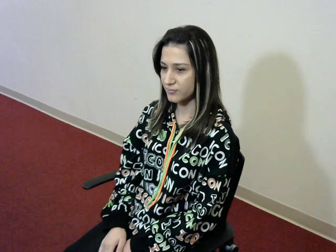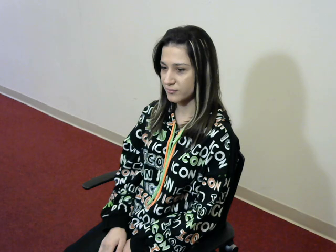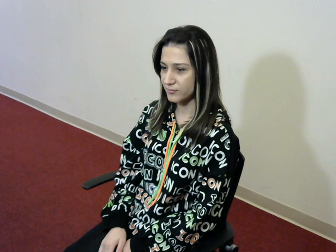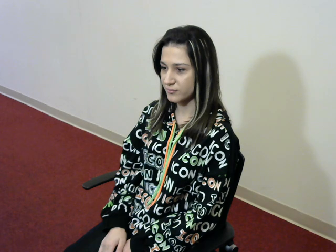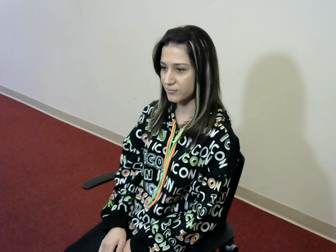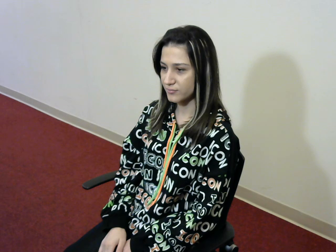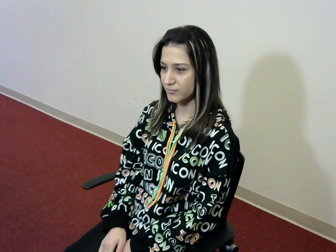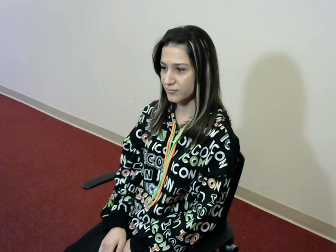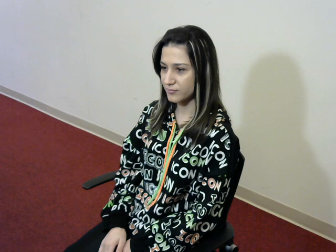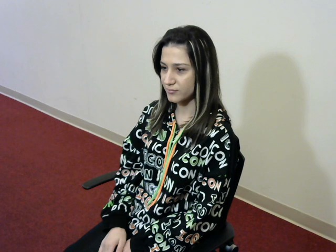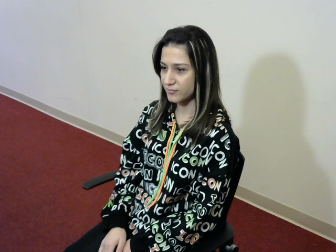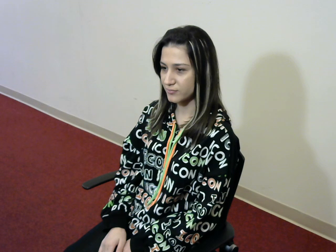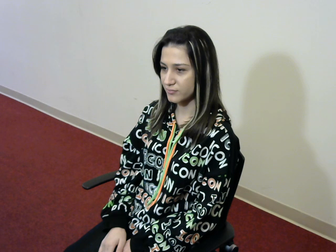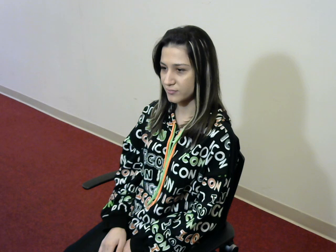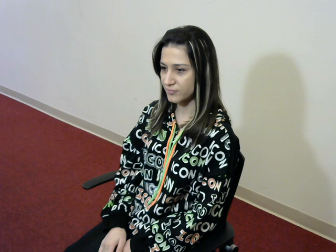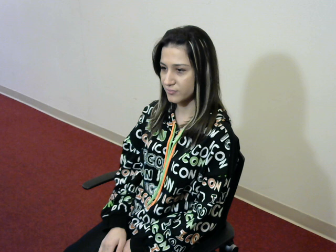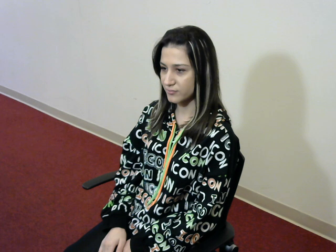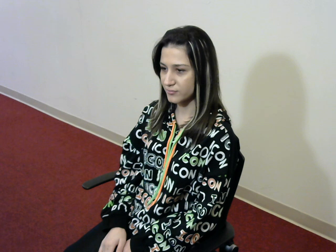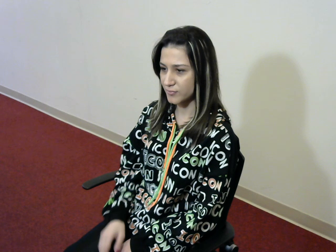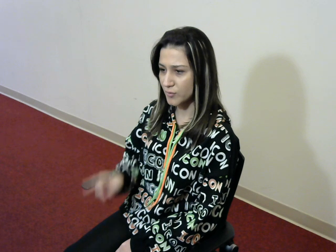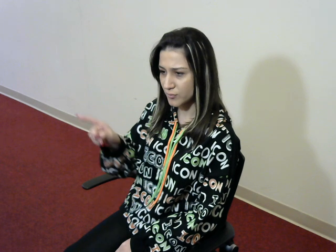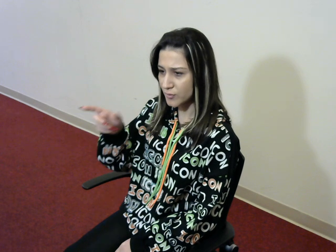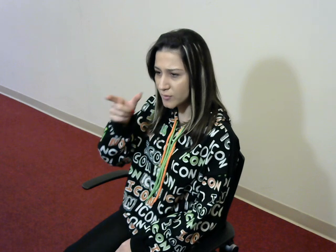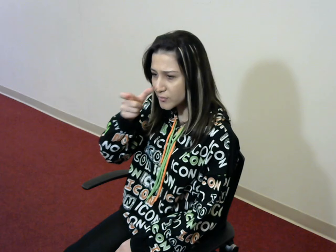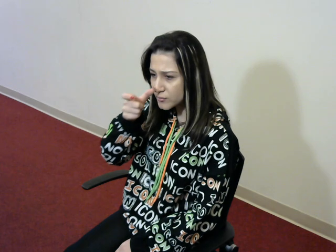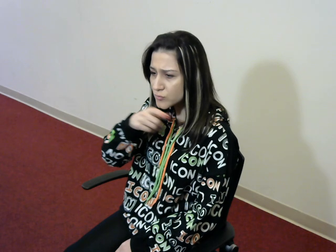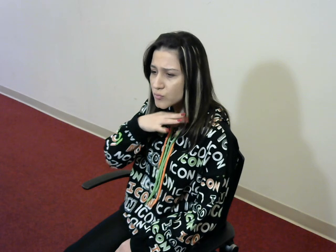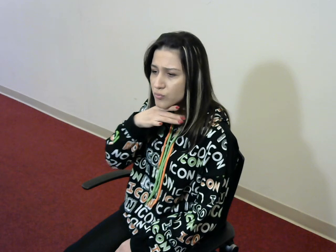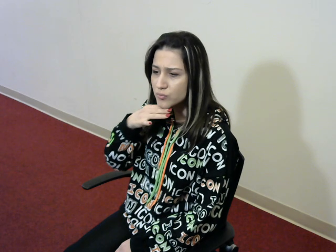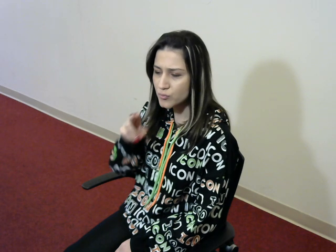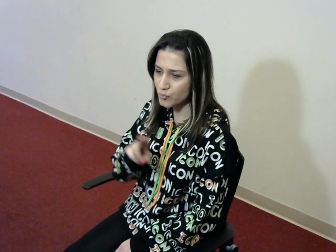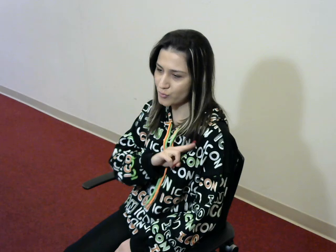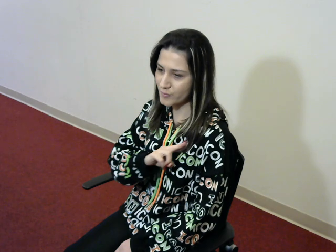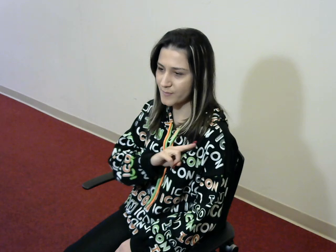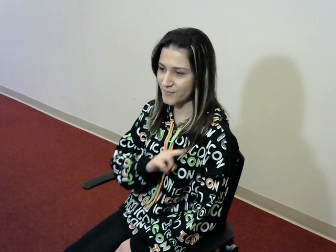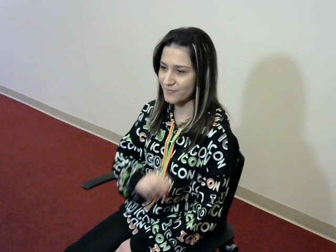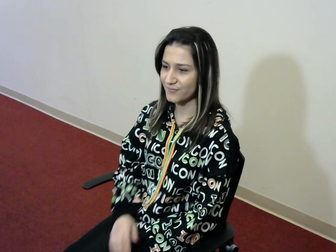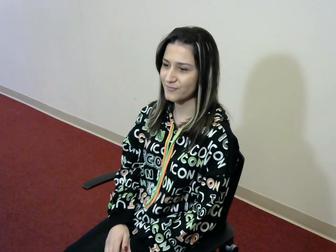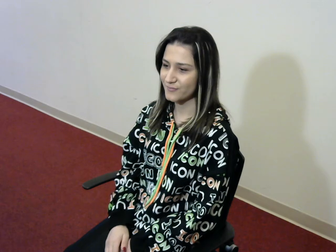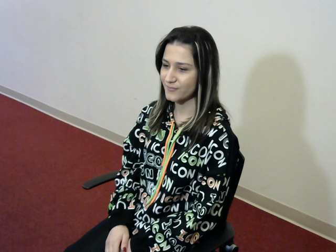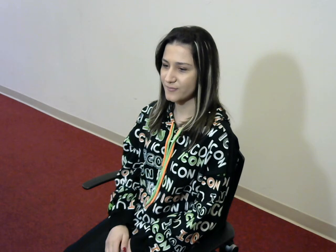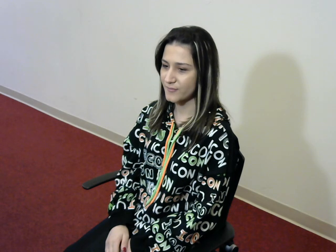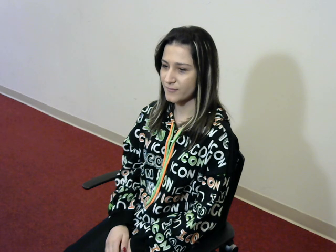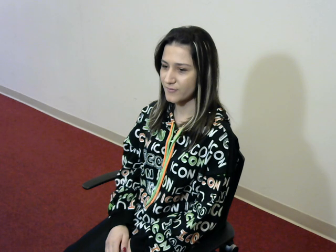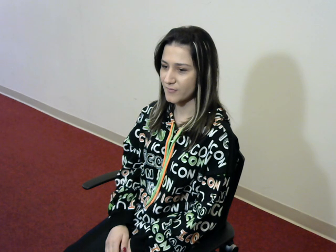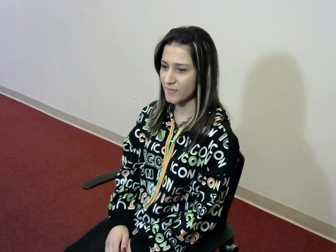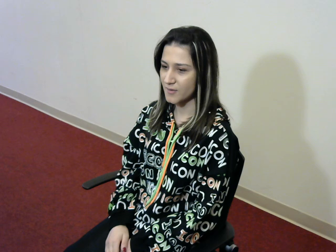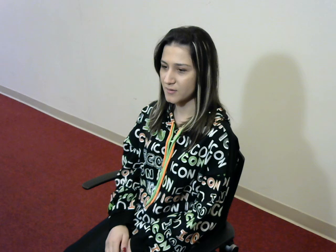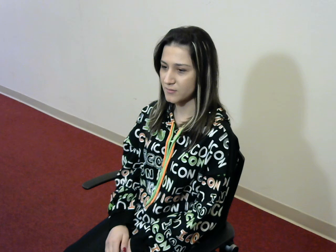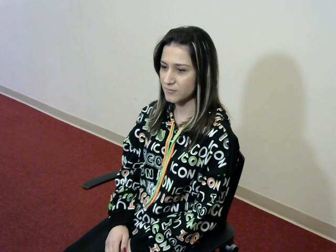O itləri çox sevir